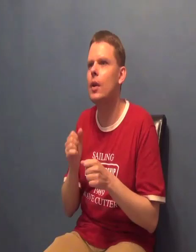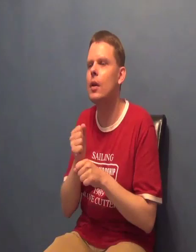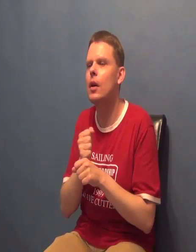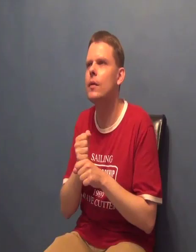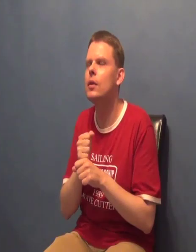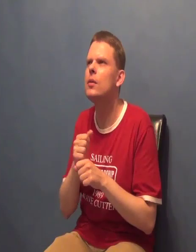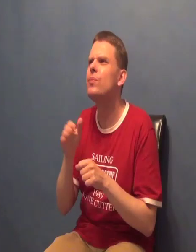Kawiarnia?